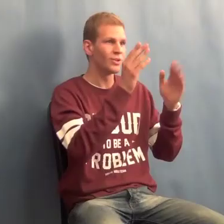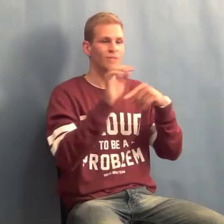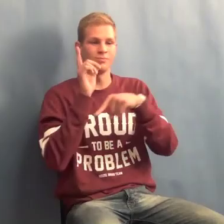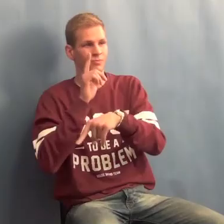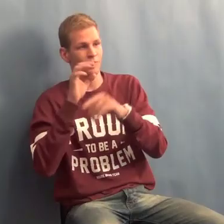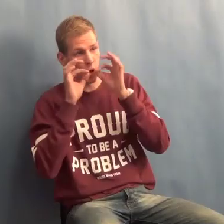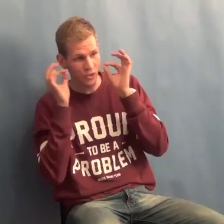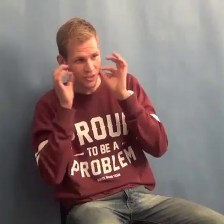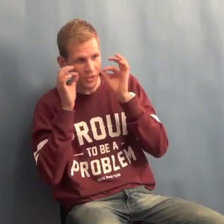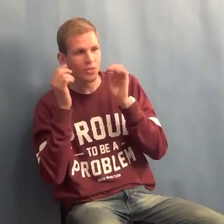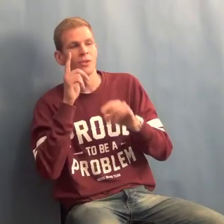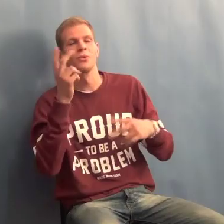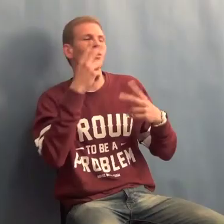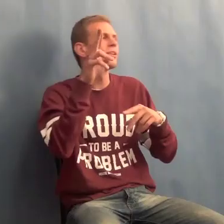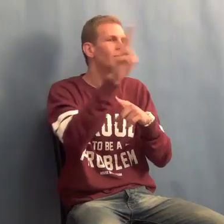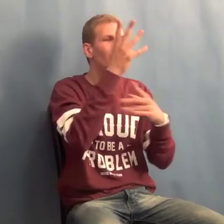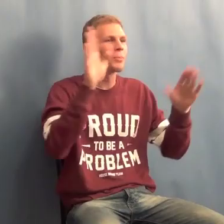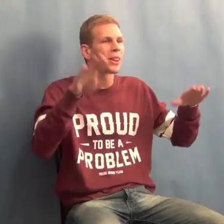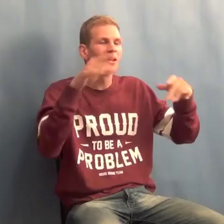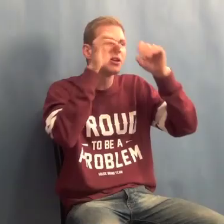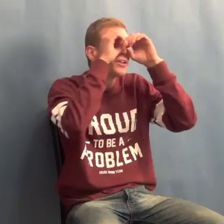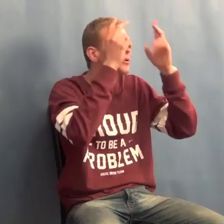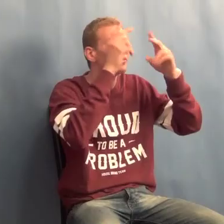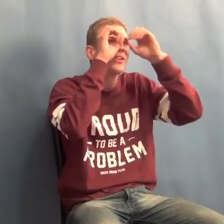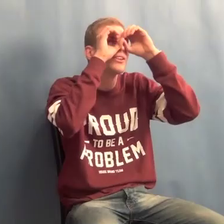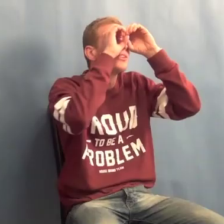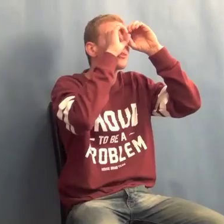Kot wziął lornetkę i zaczął rozglądać się w poszukiwaniu ptaszka.